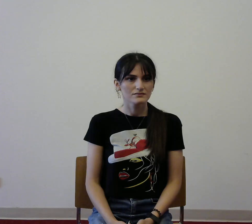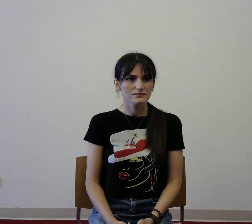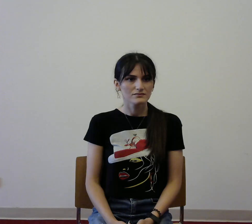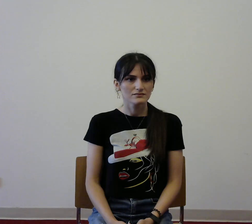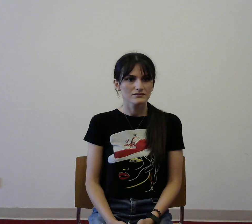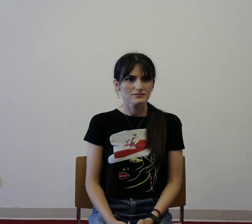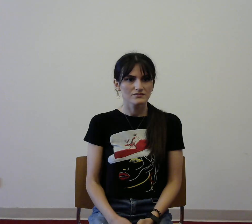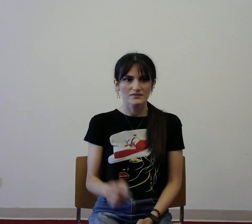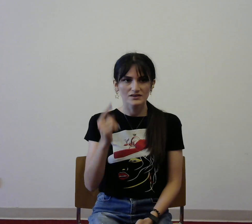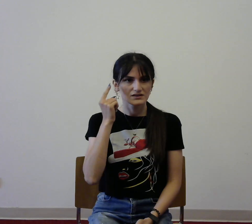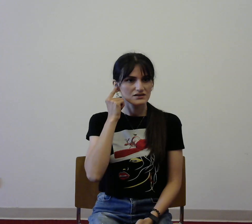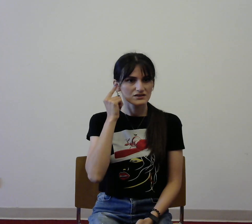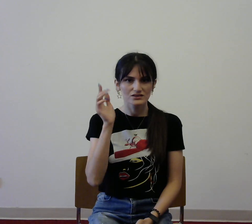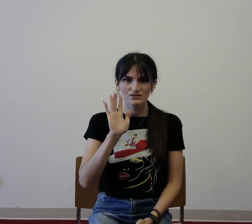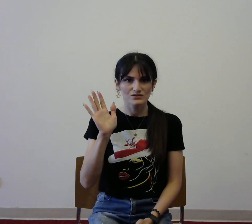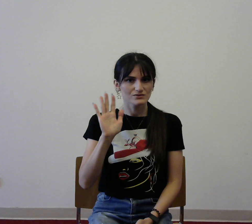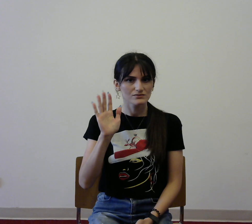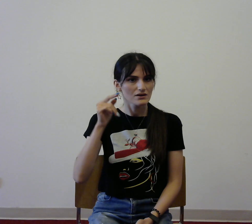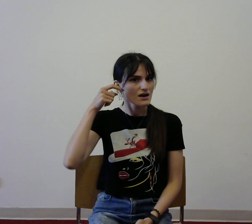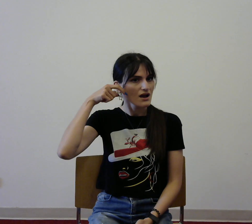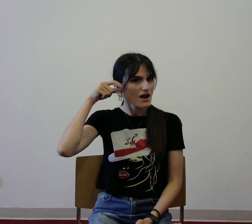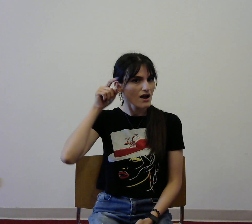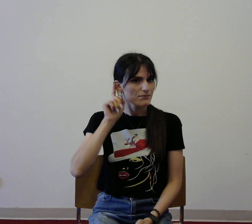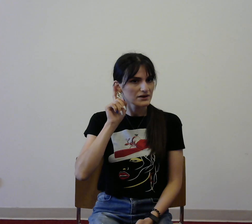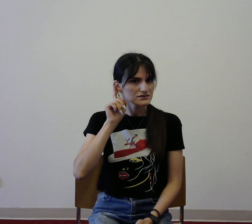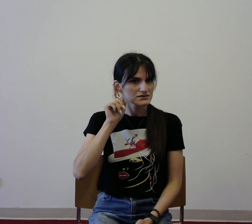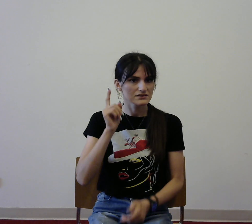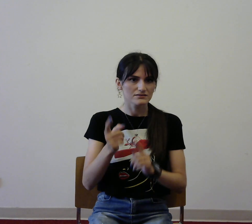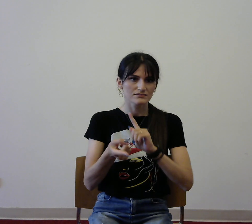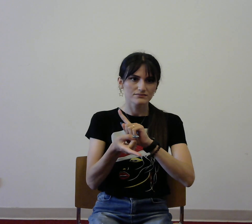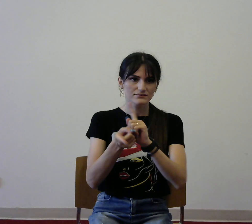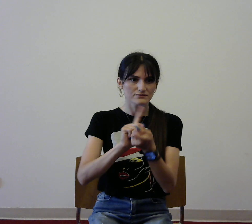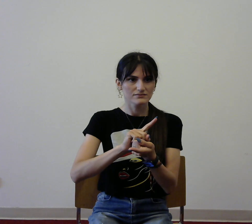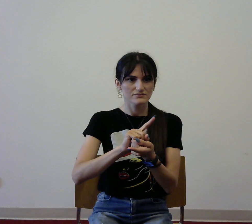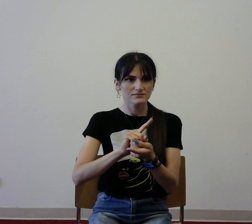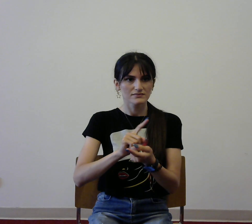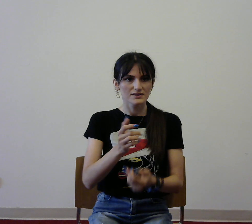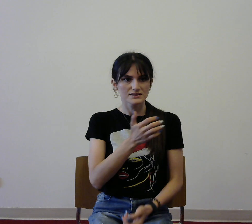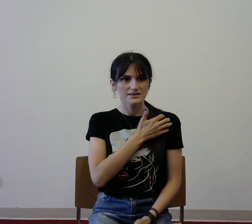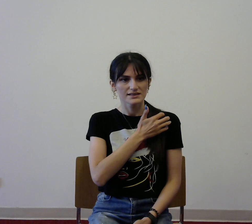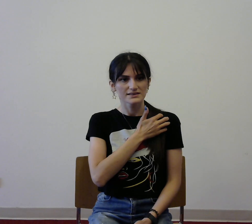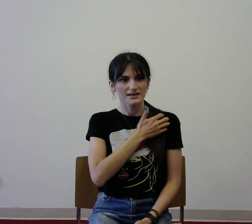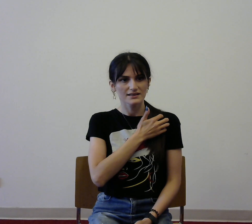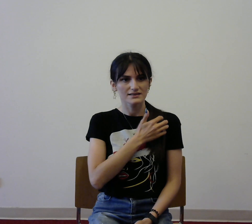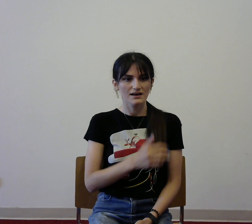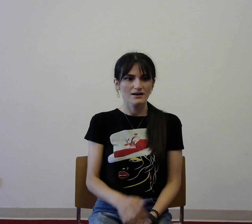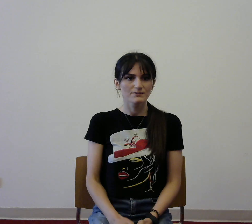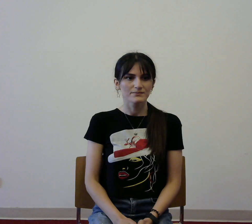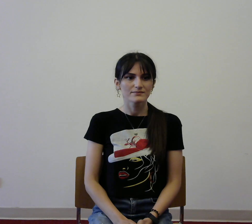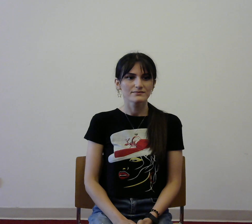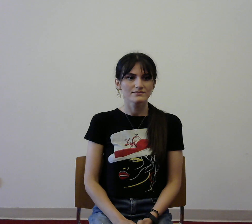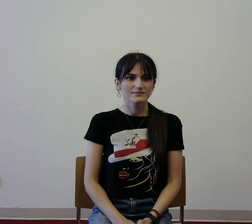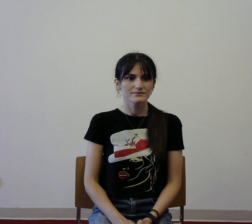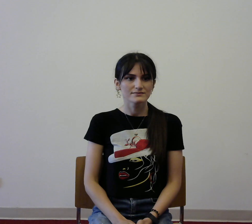Eşitmə aparatını dəyişmək istəyirəm